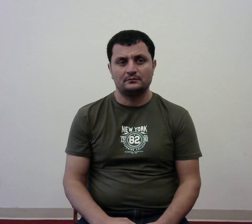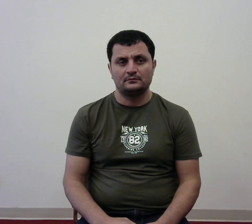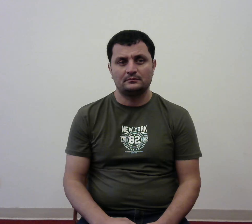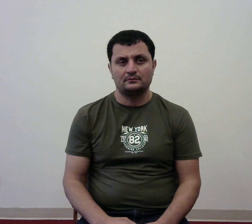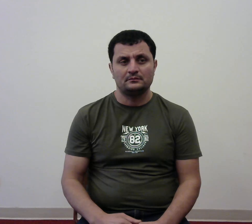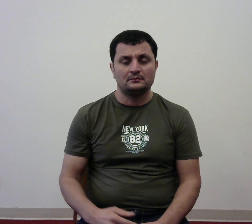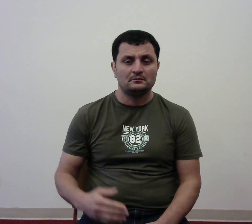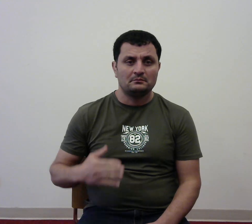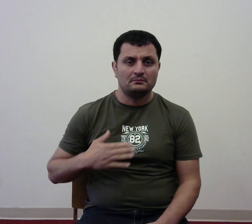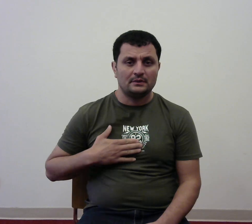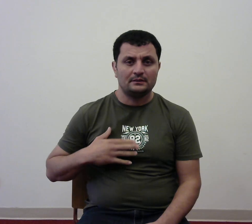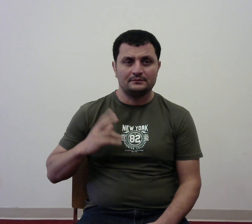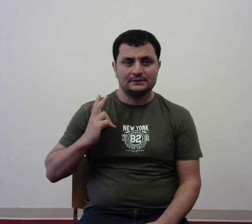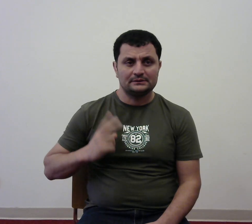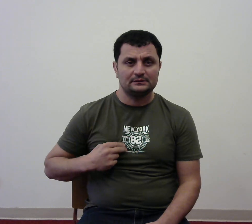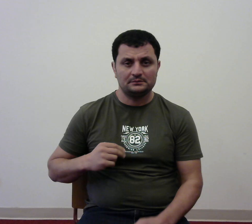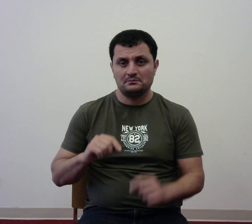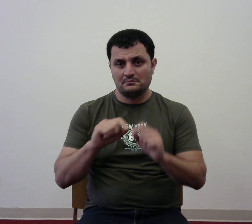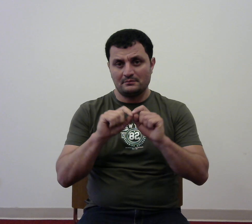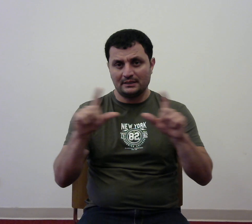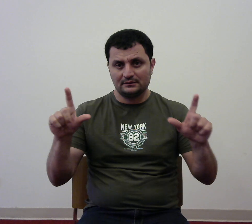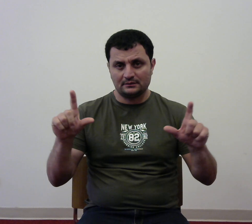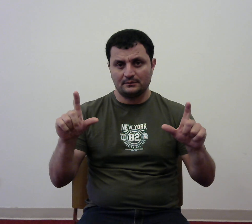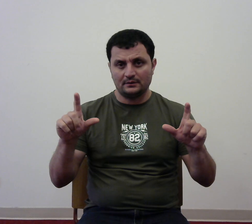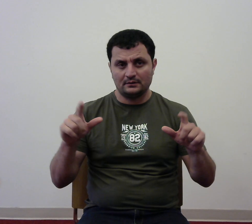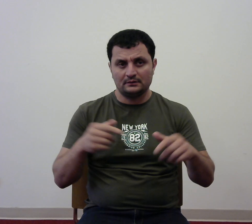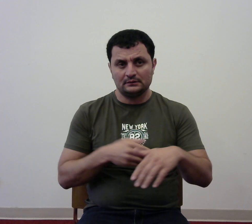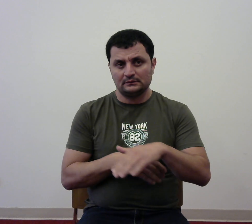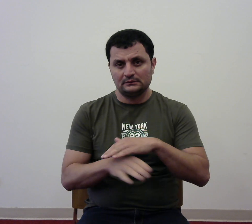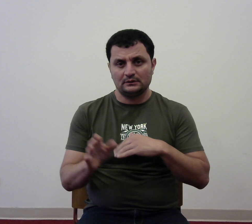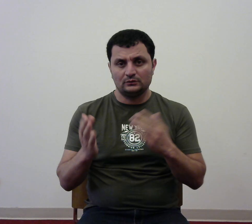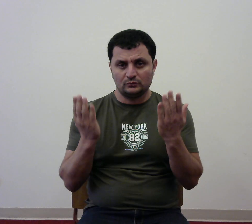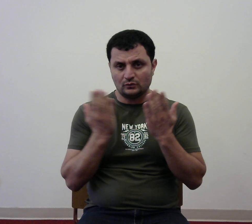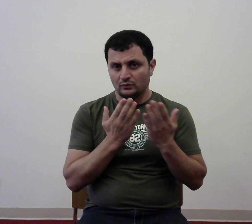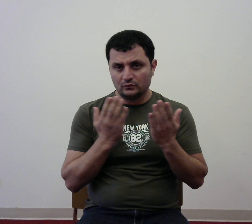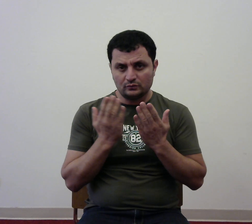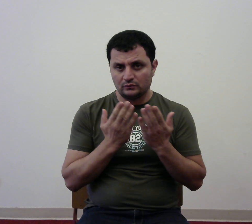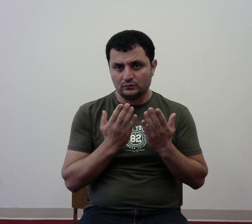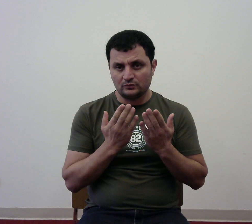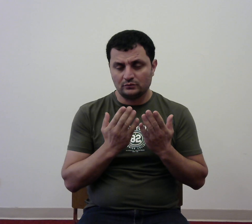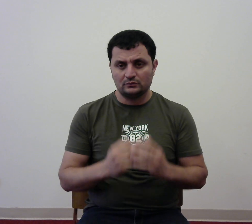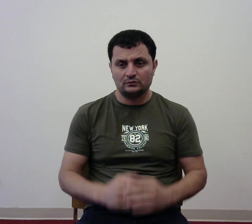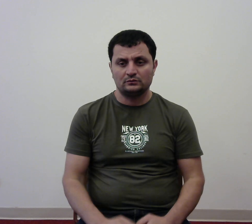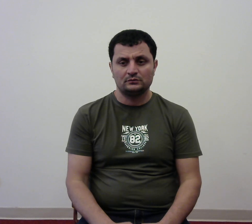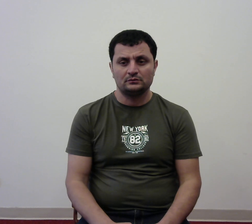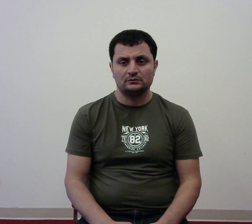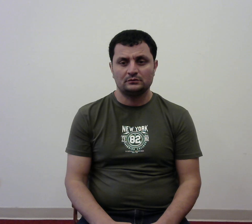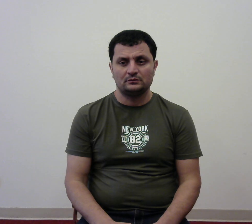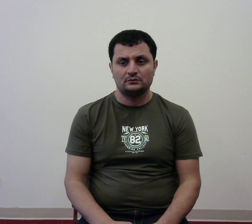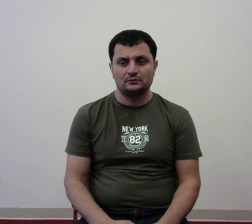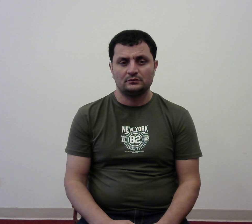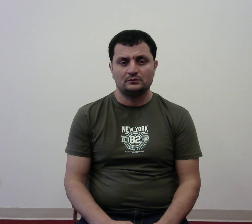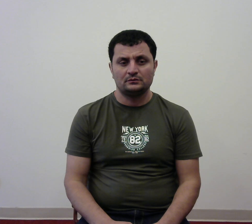Mənim qızım məktəbə gedir, oxuyur